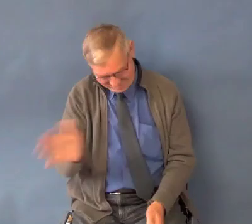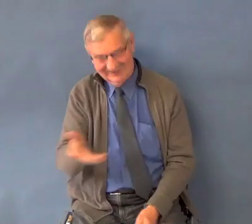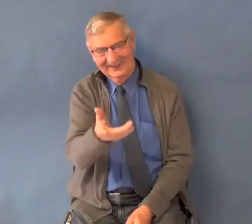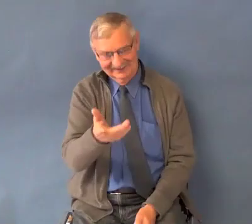Nie.